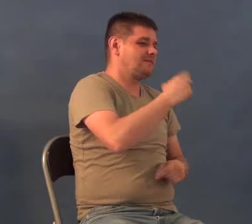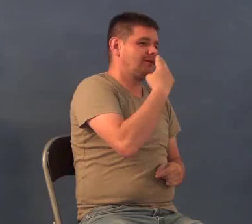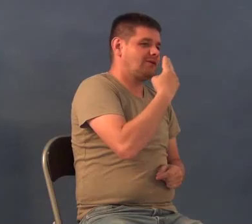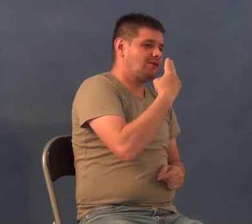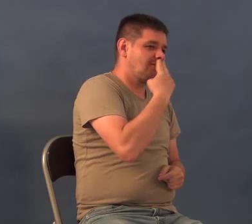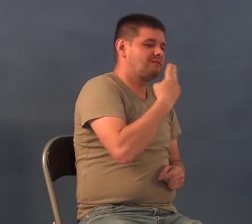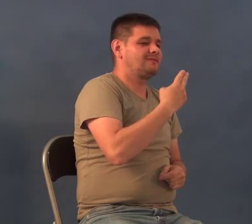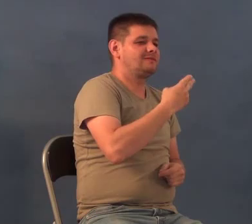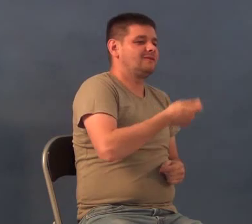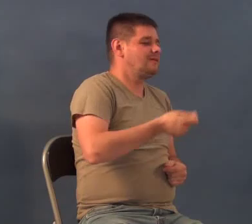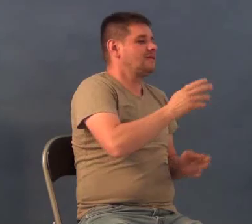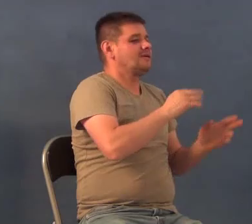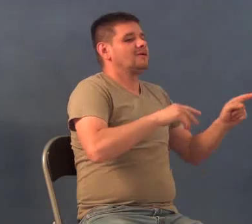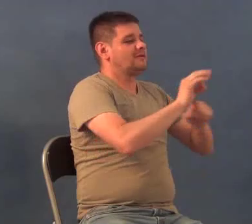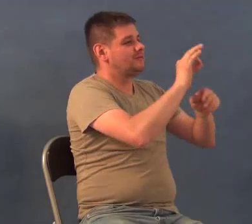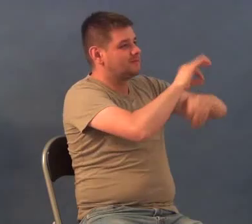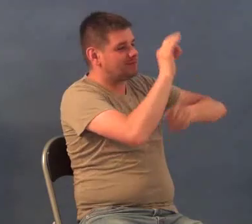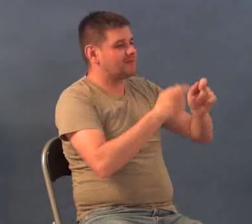A Charlie Chaplin montuje okno.